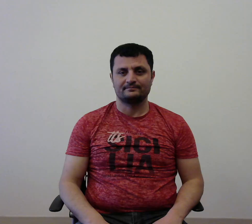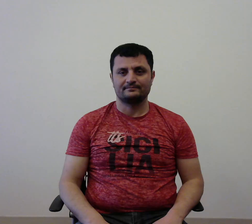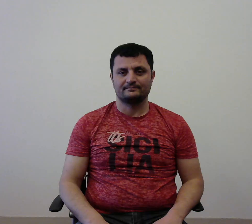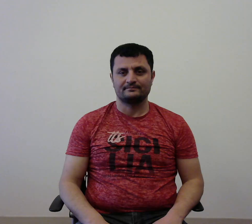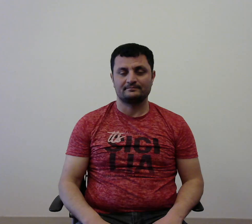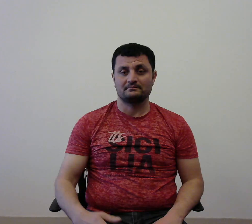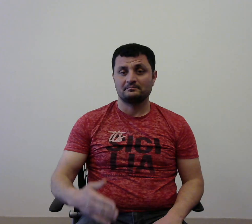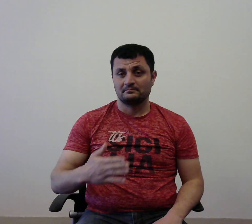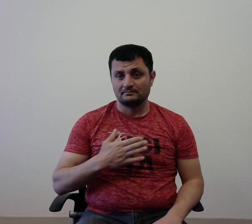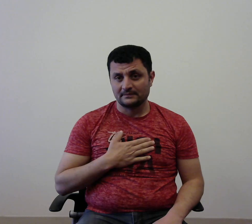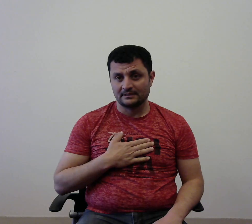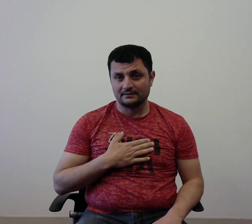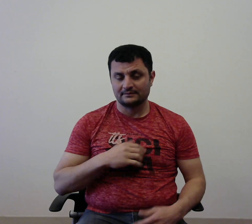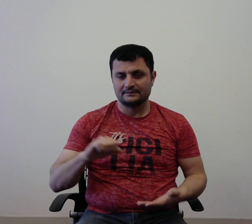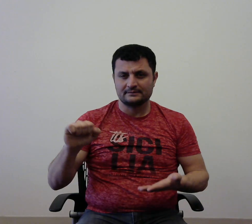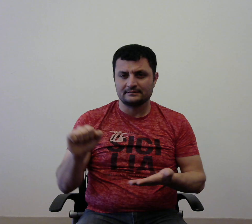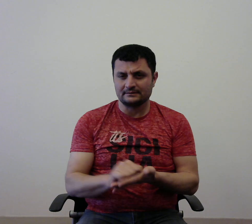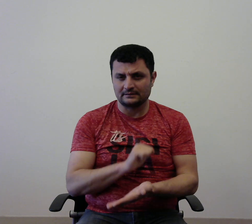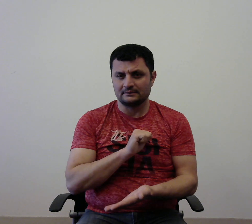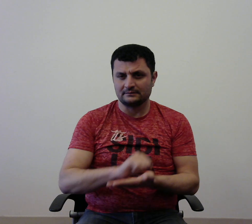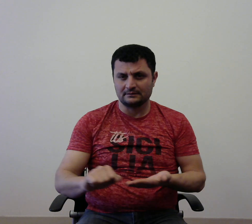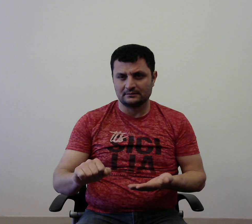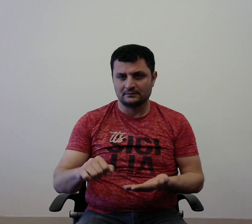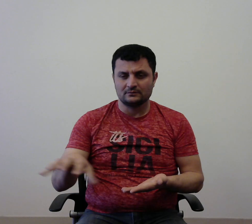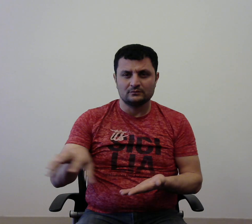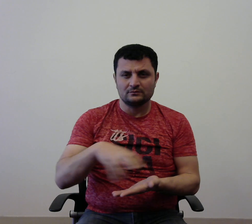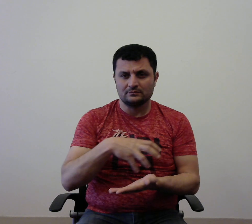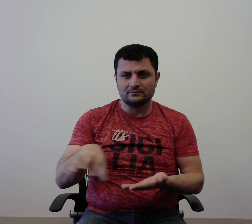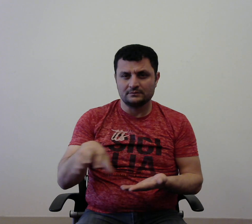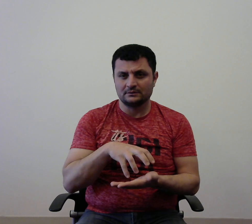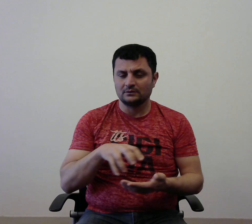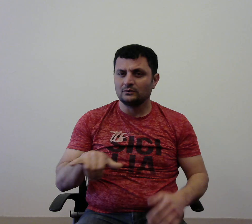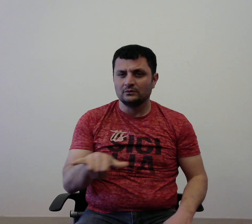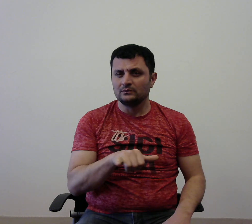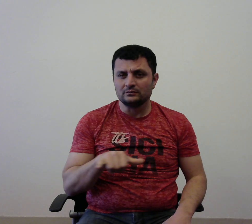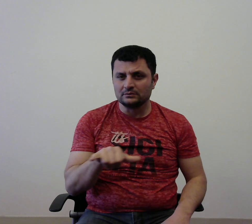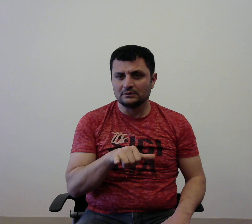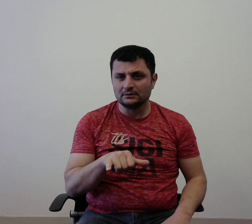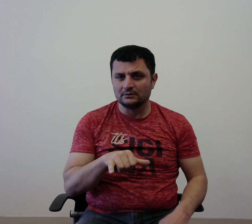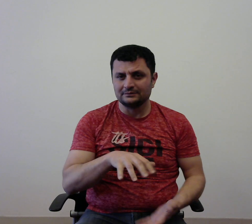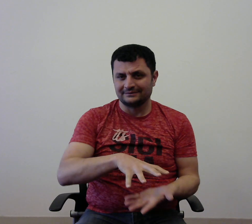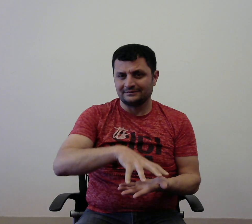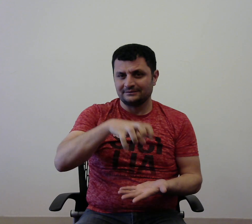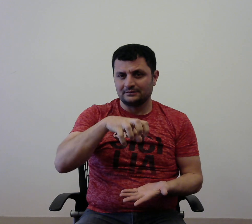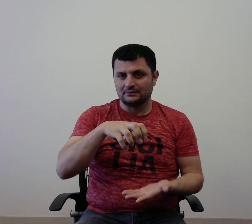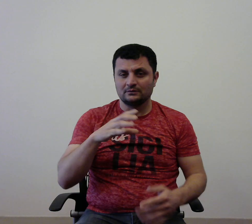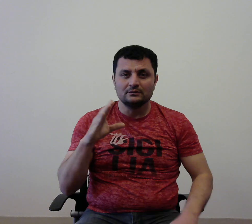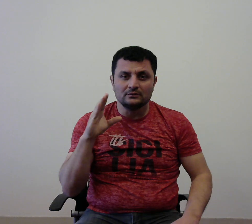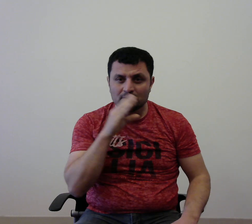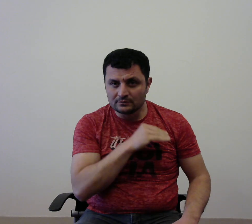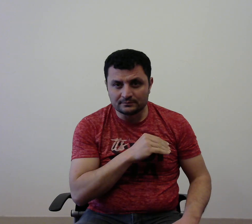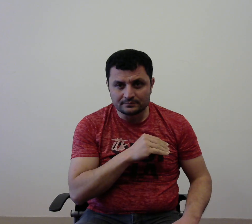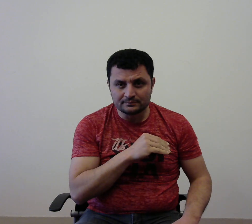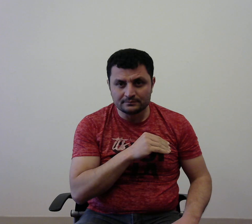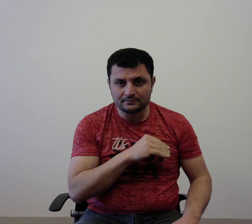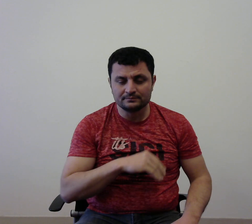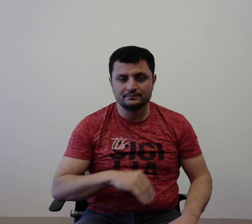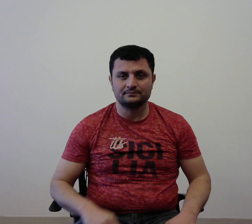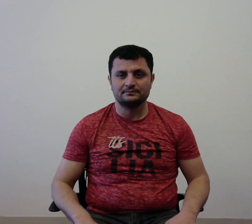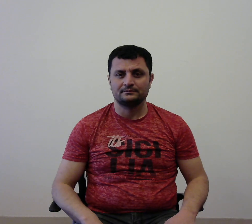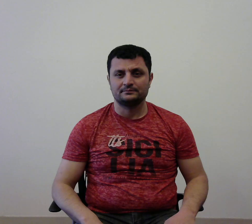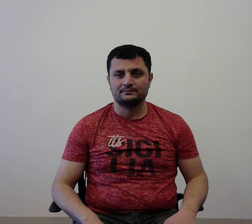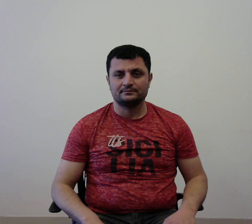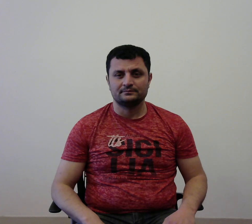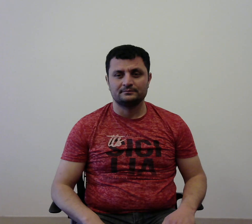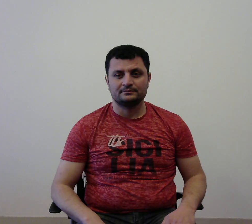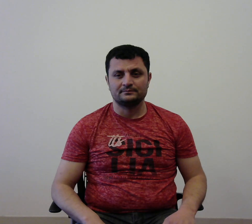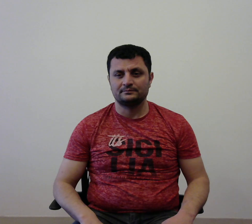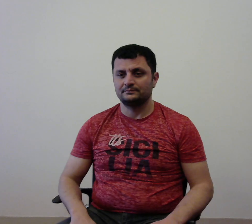Mən sənədlərin surətini harada çıxara bilərəm?